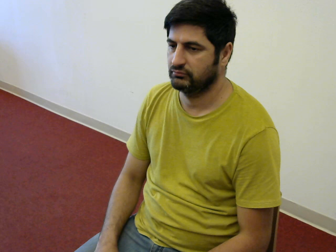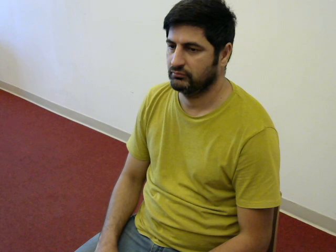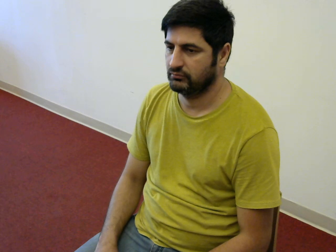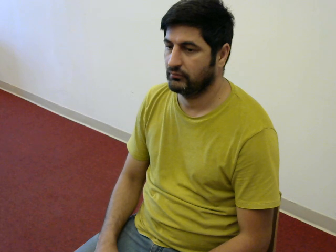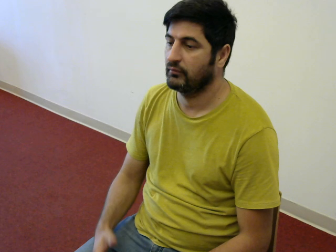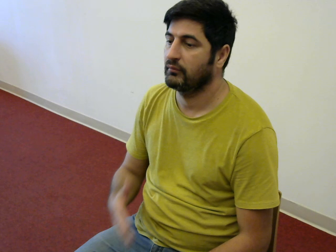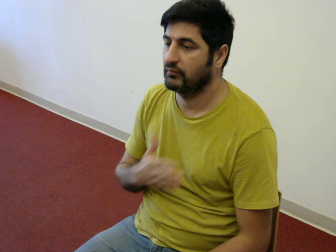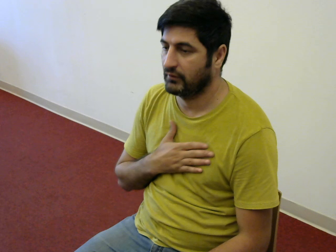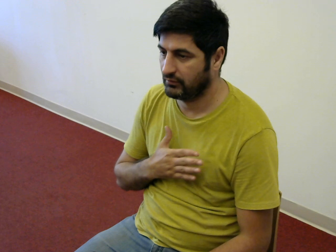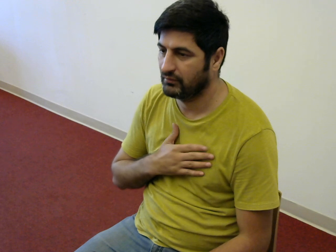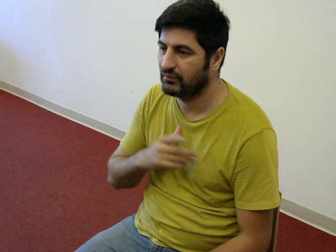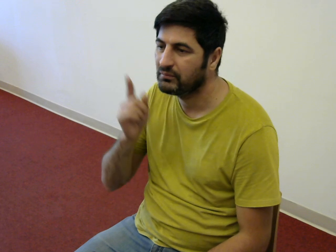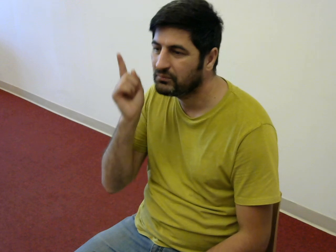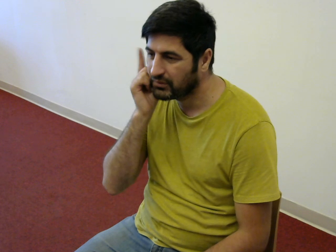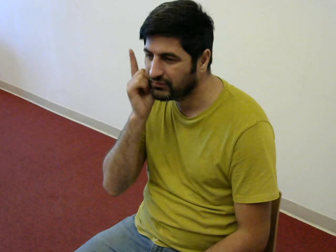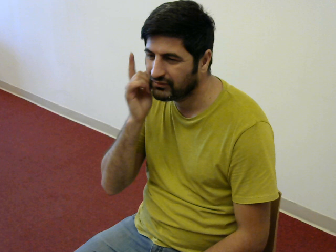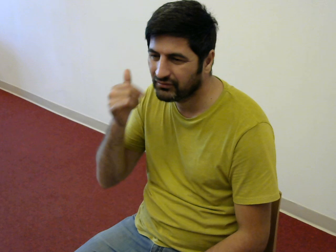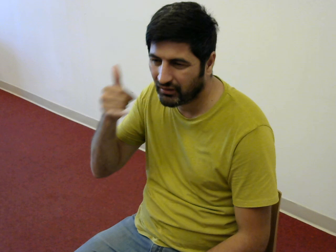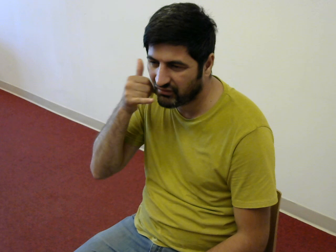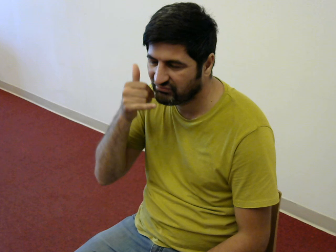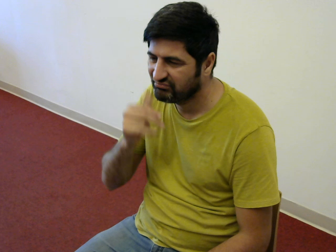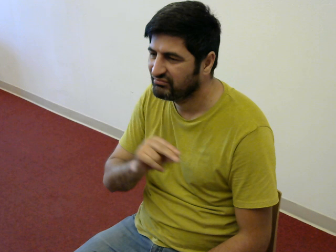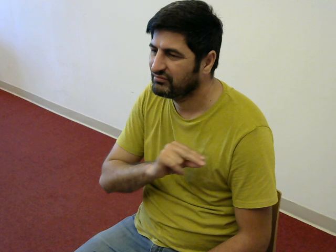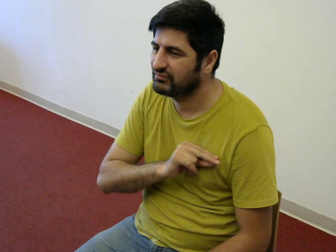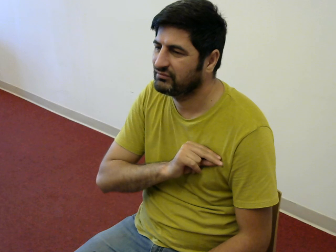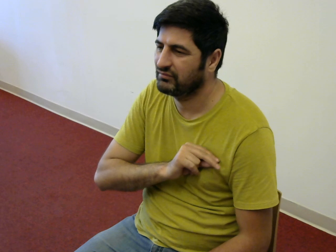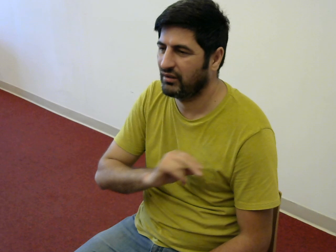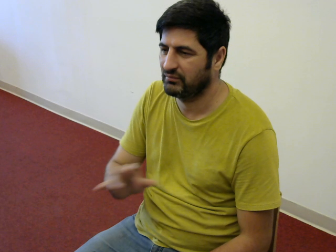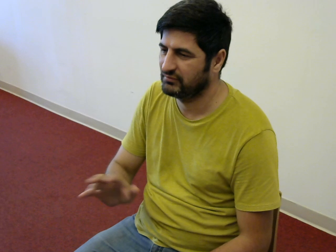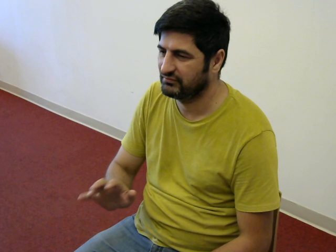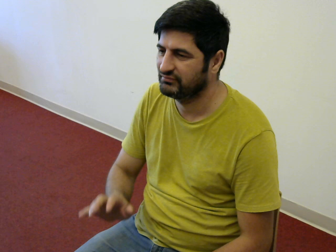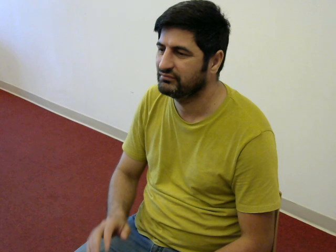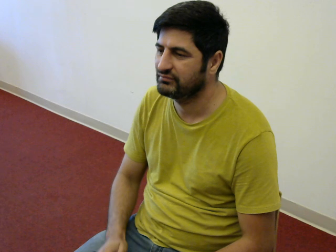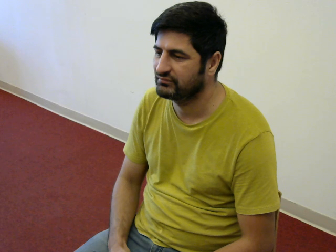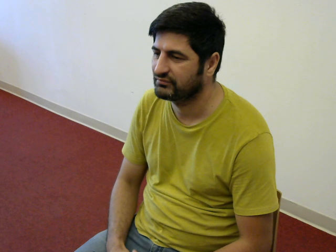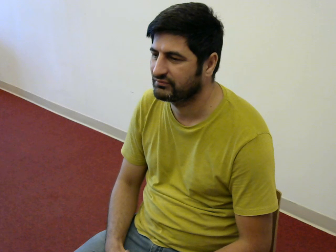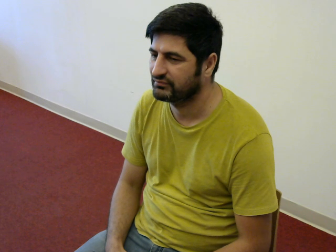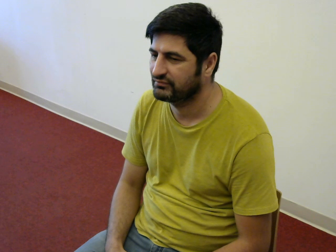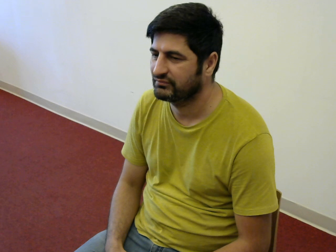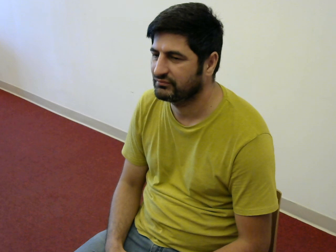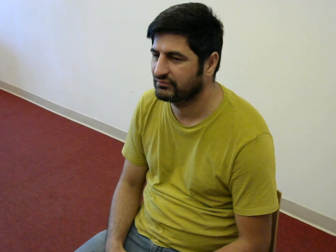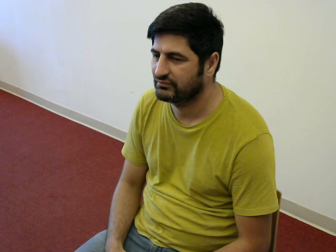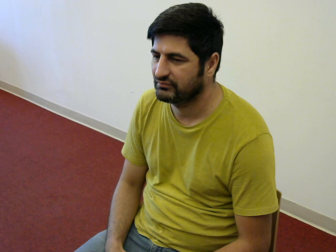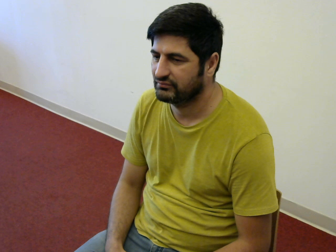Mənim mobil telefonum işləmir